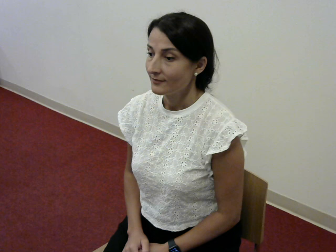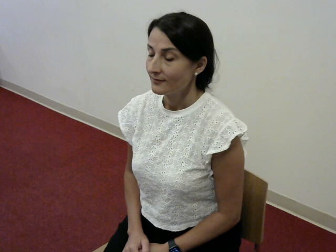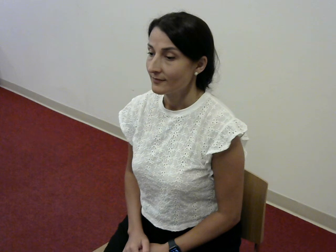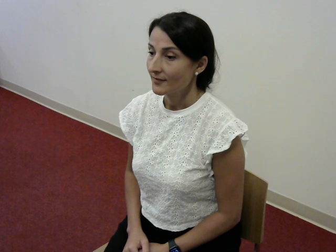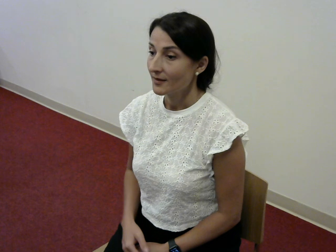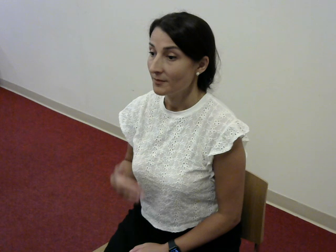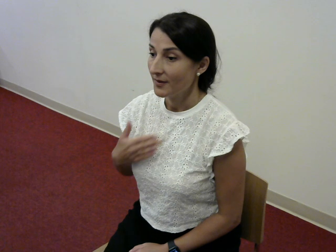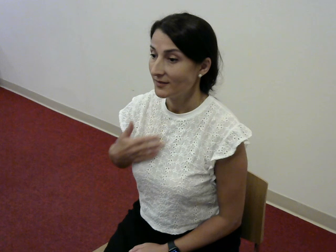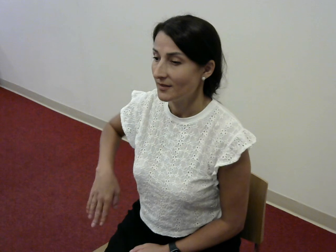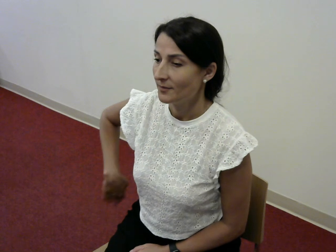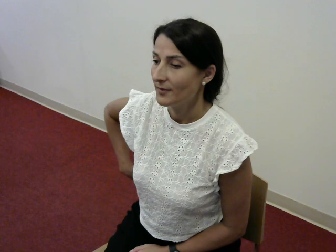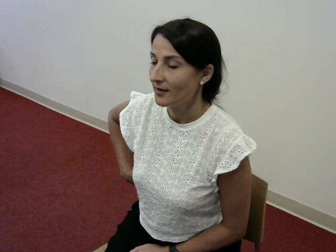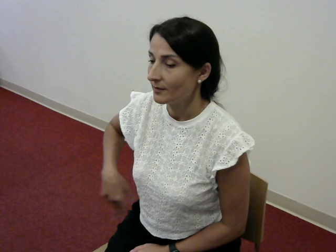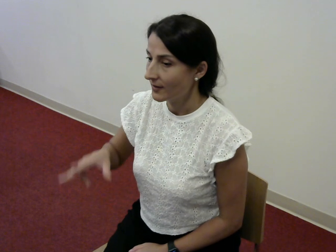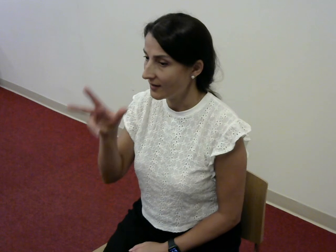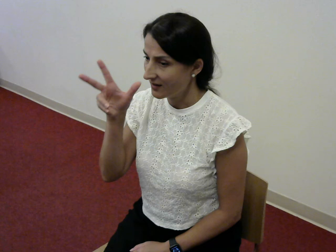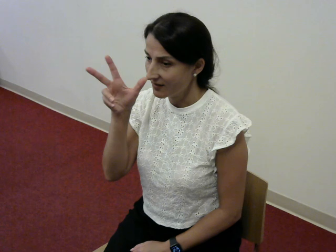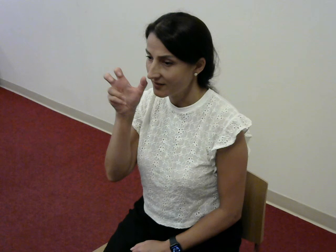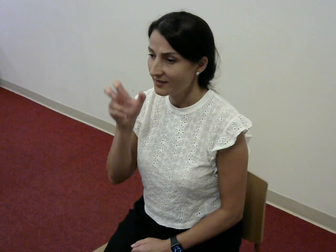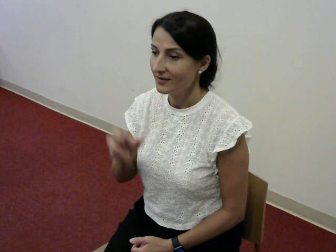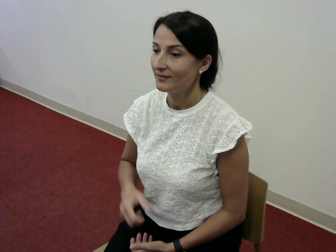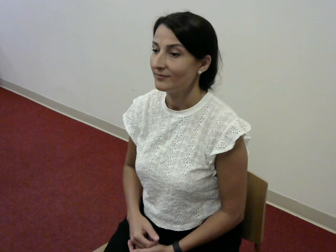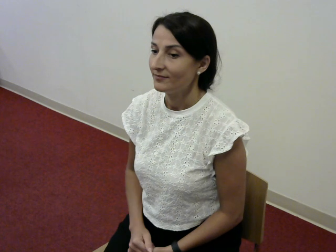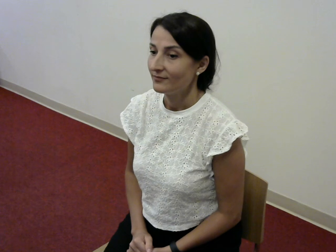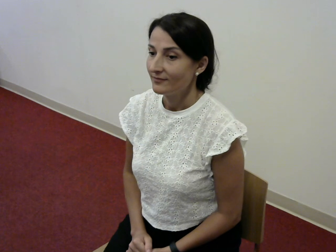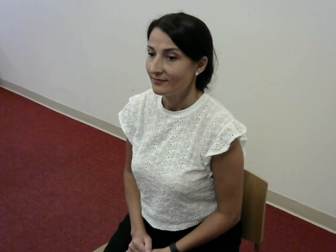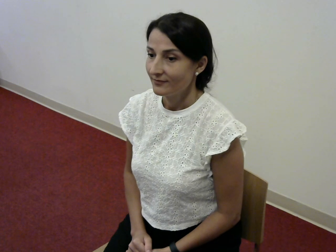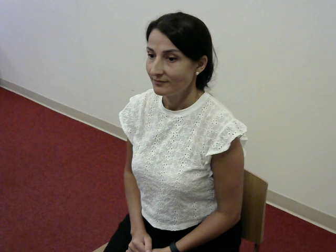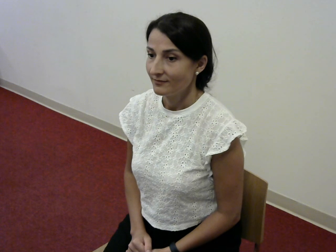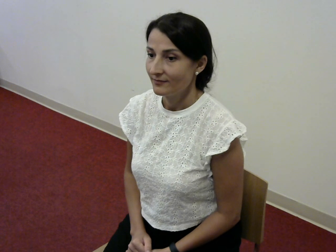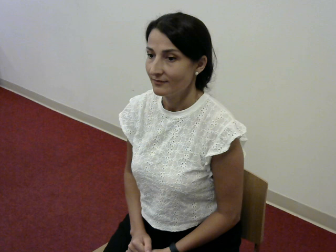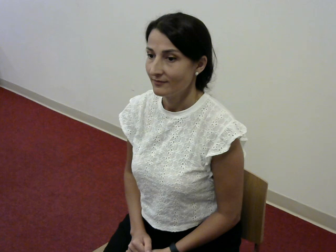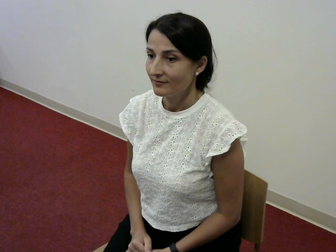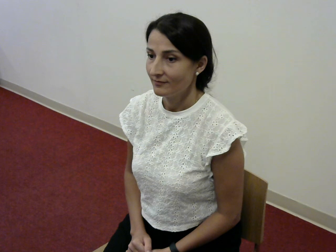Mənim belim ağrıyır